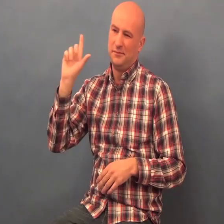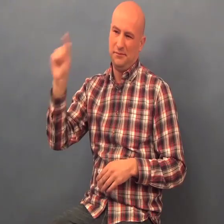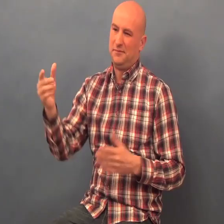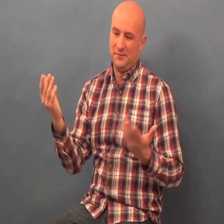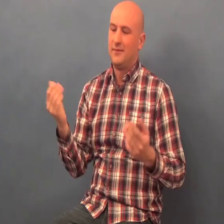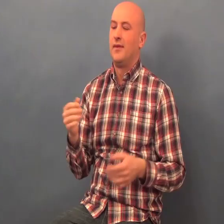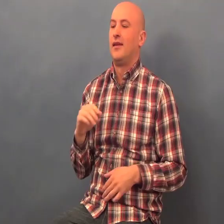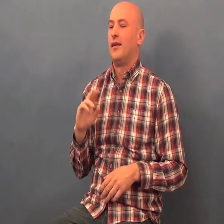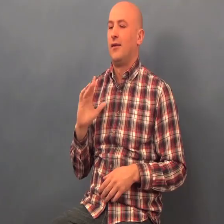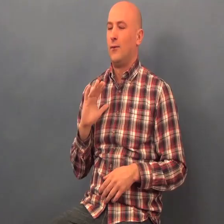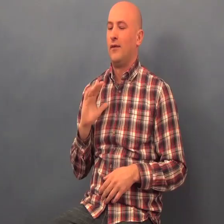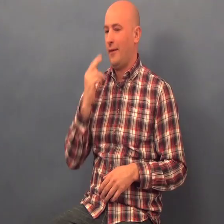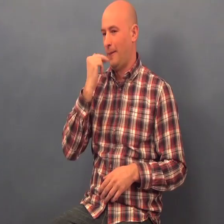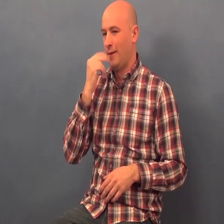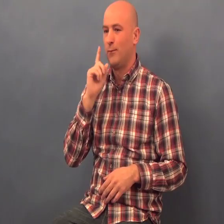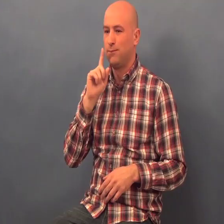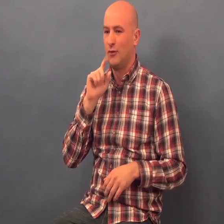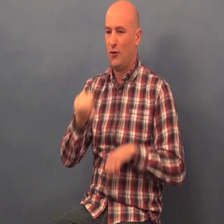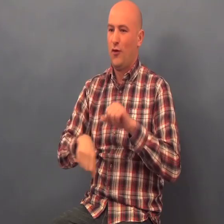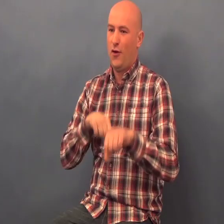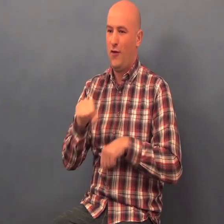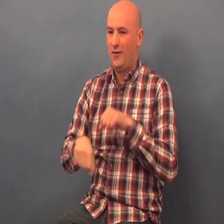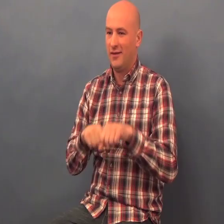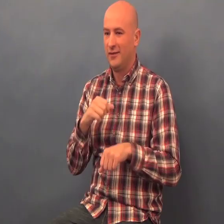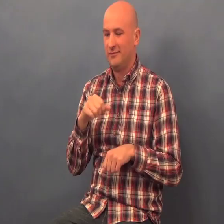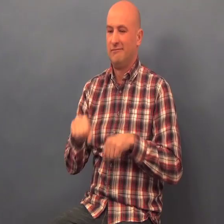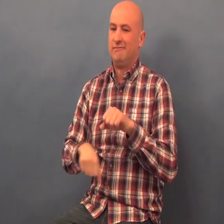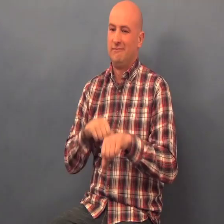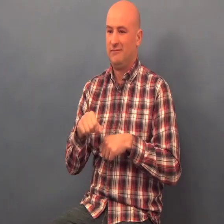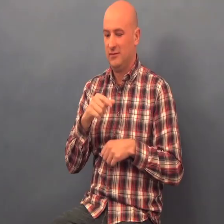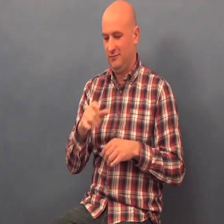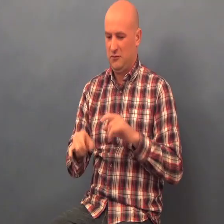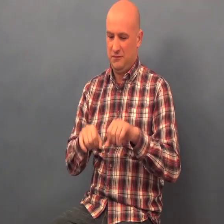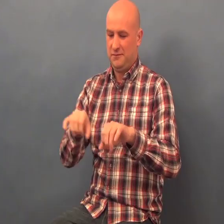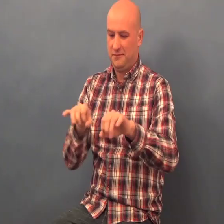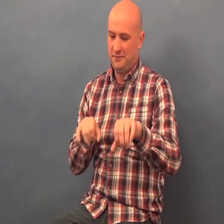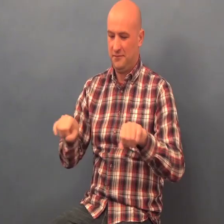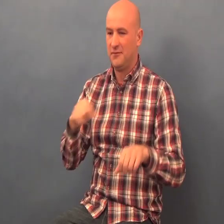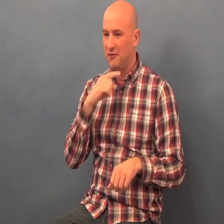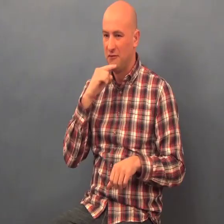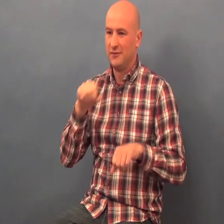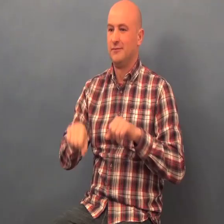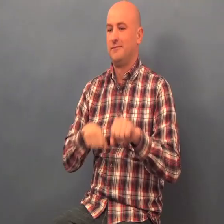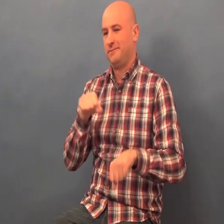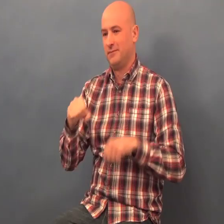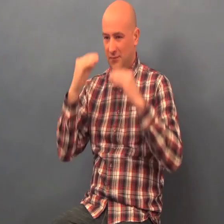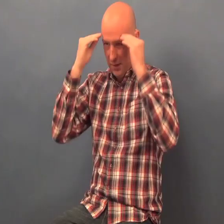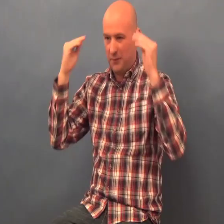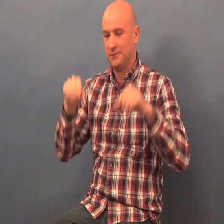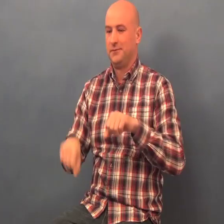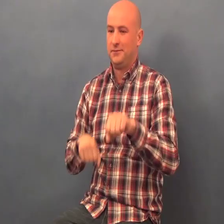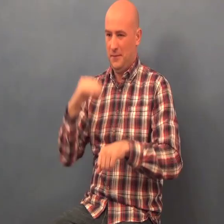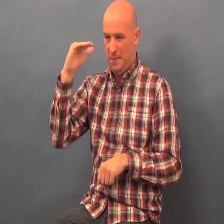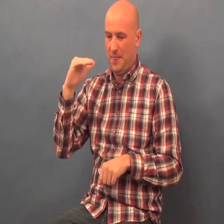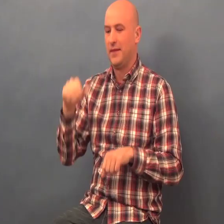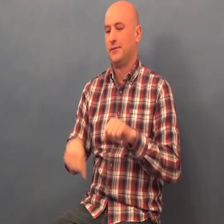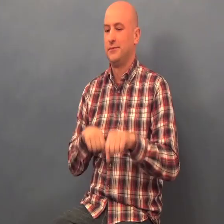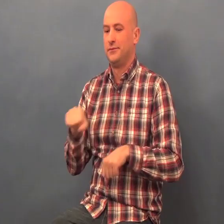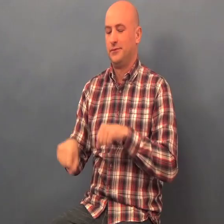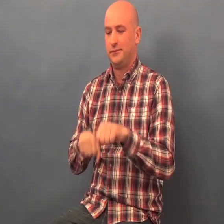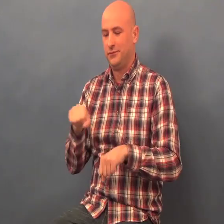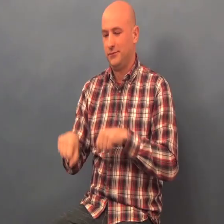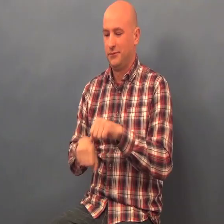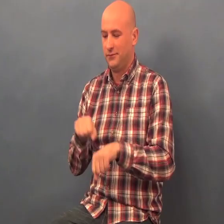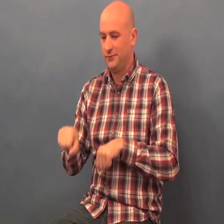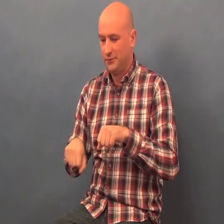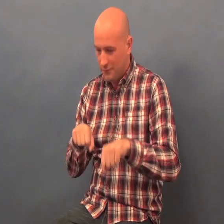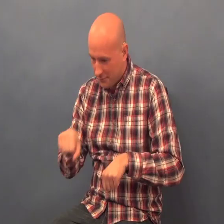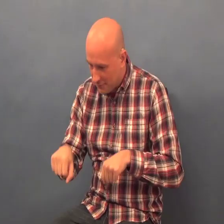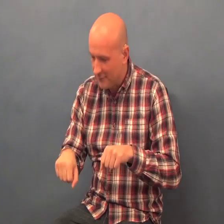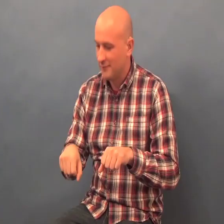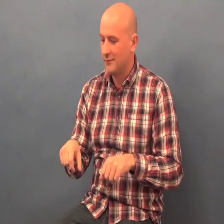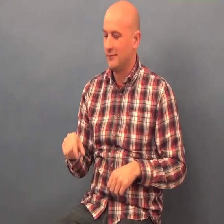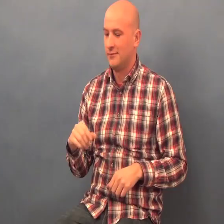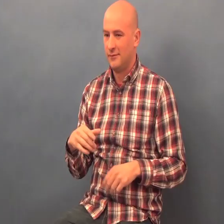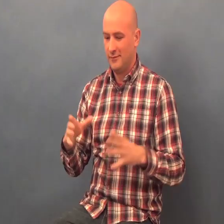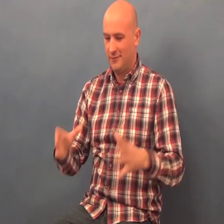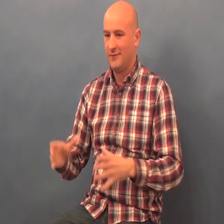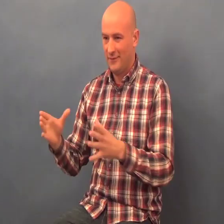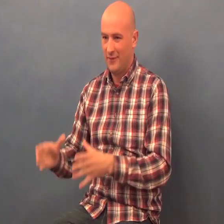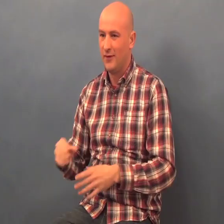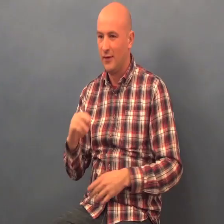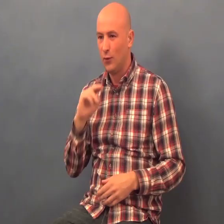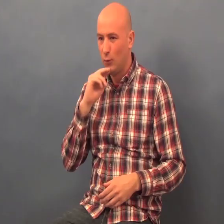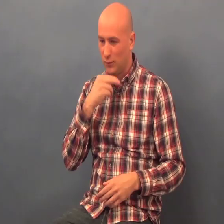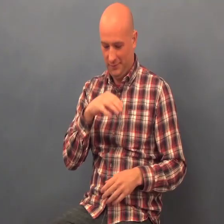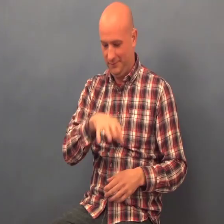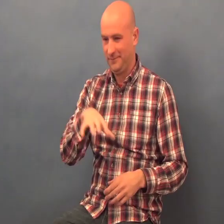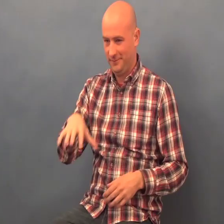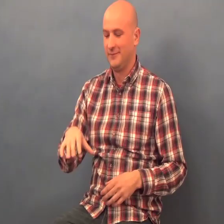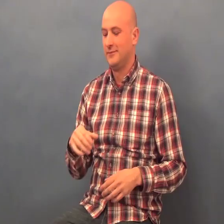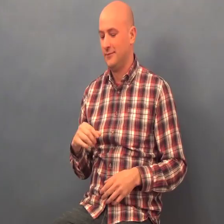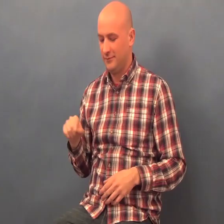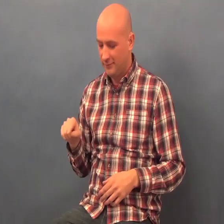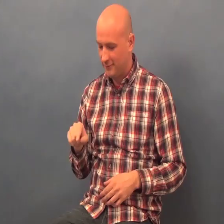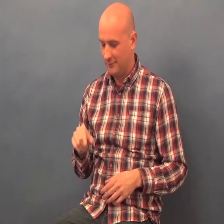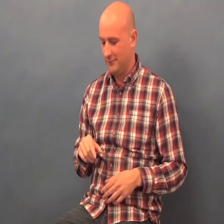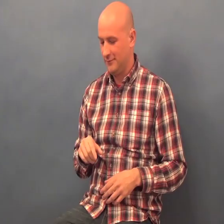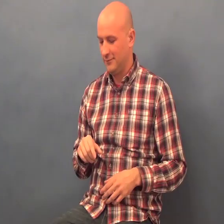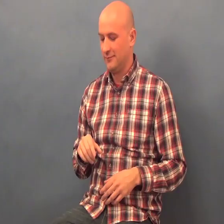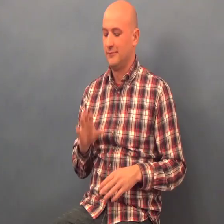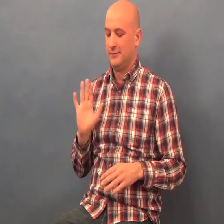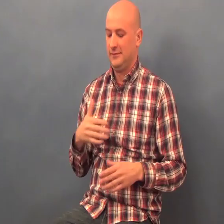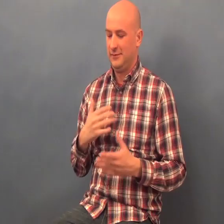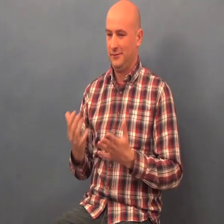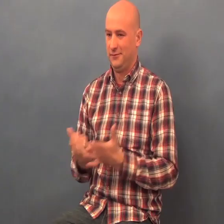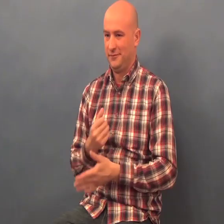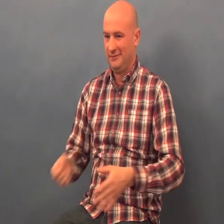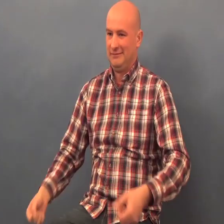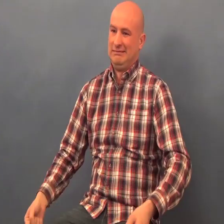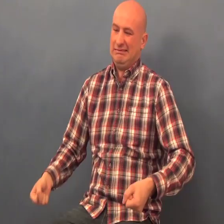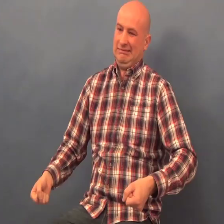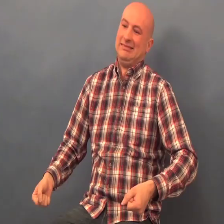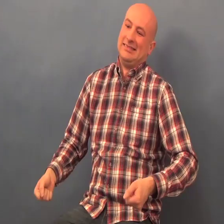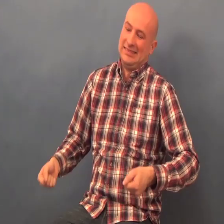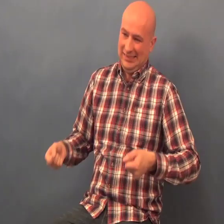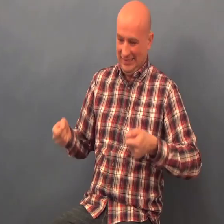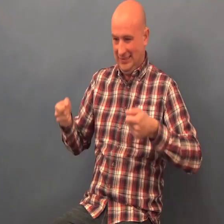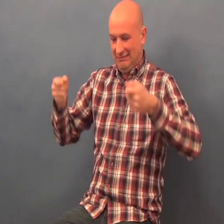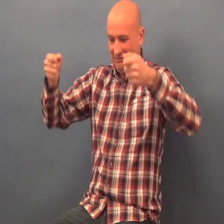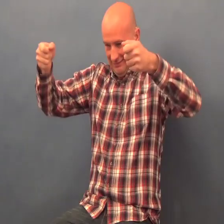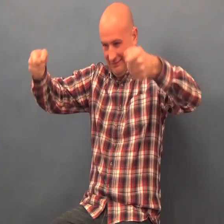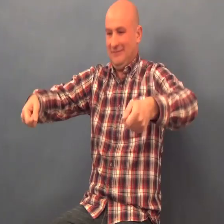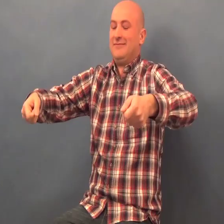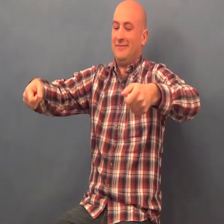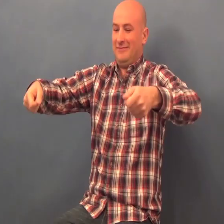Po chwili, mały chłopiec w kapeluszu jedzie czerwonym rowerem. Zatrzymuje się przy koszach z gruszkami, przygląda im się ich. Decyduje jeden z nich zabrać.